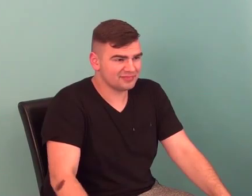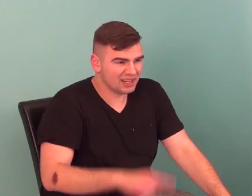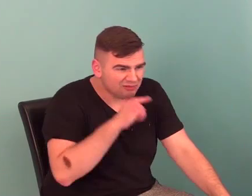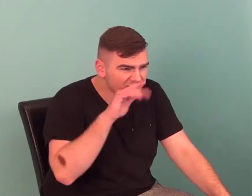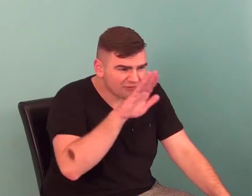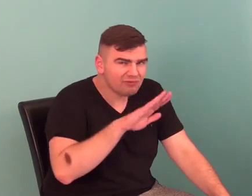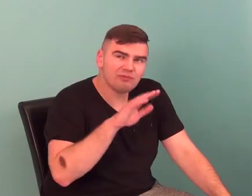Czerwone tło?